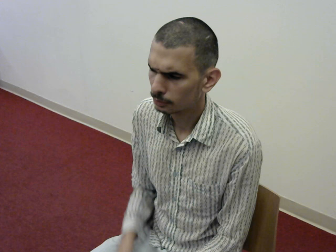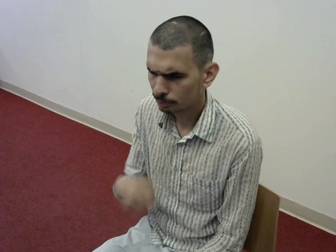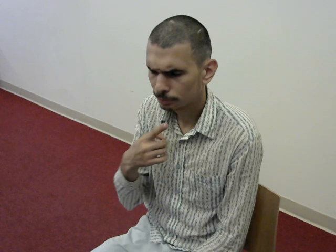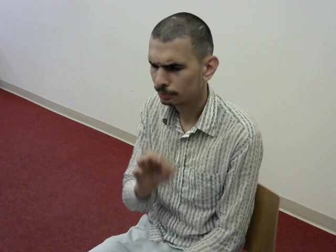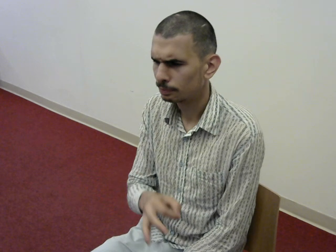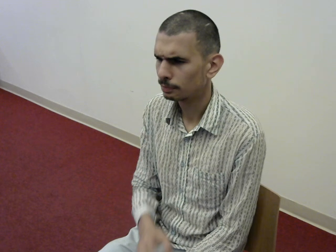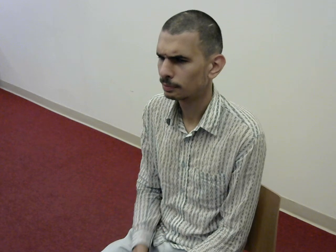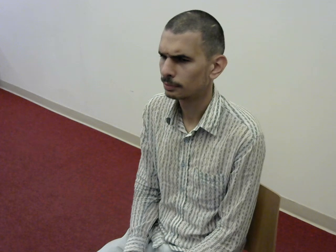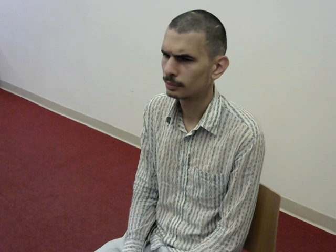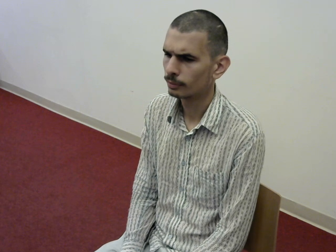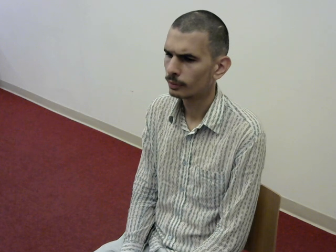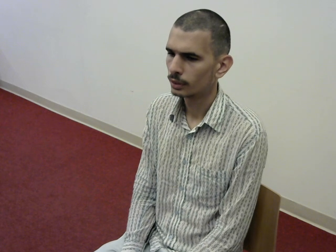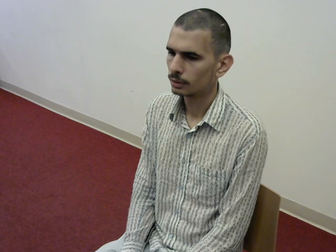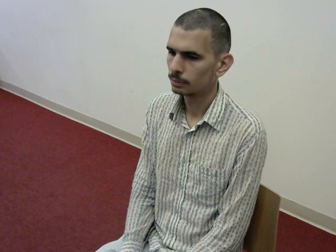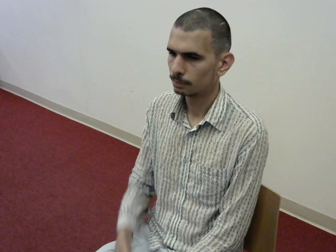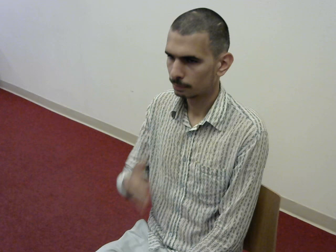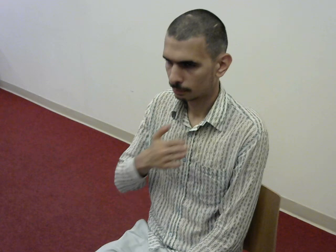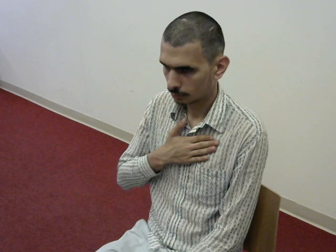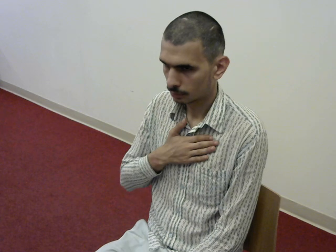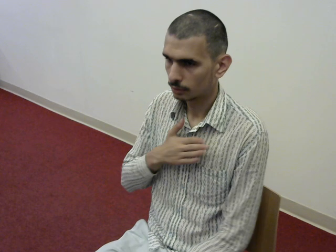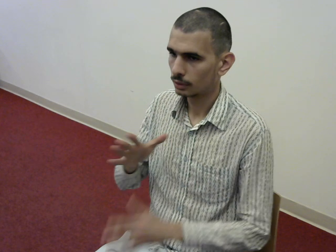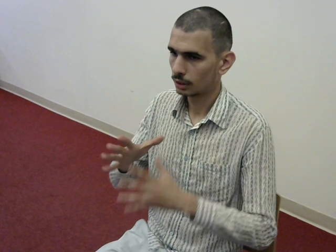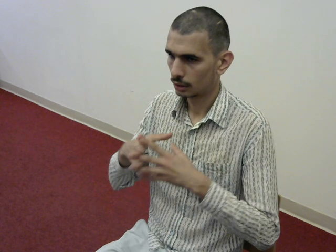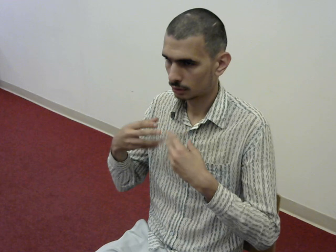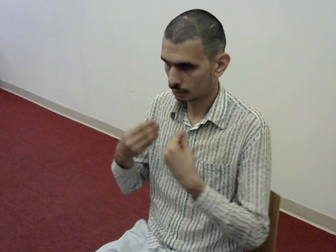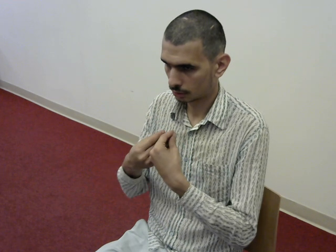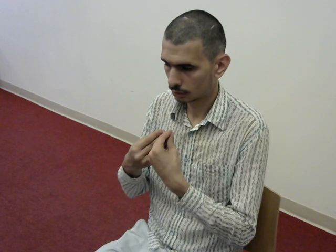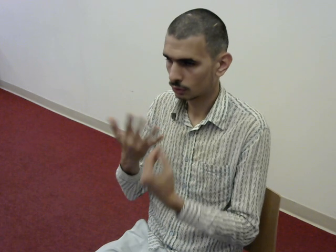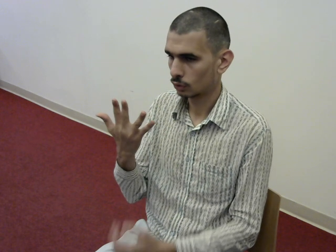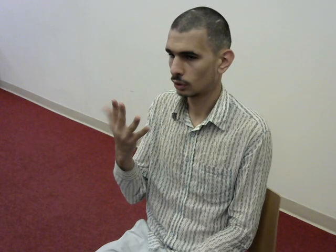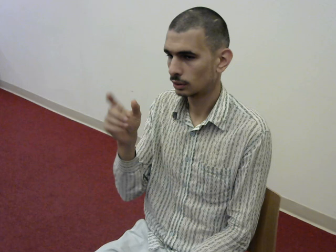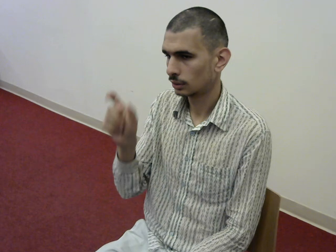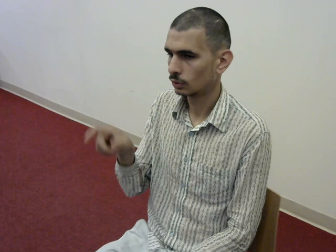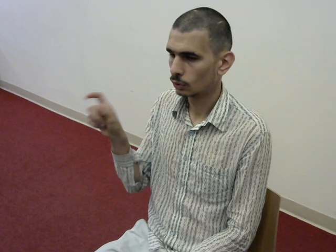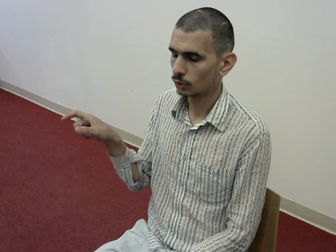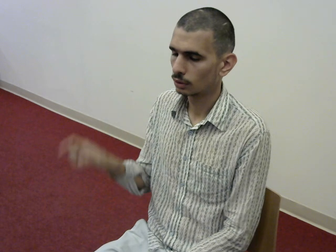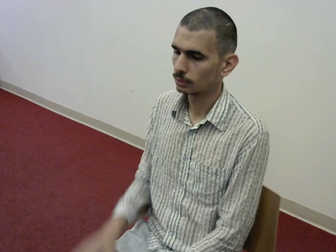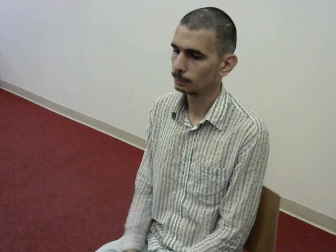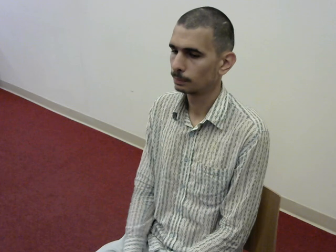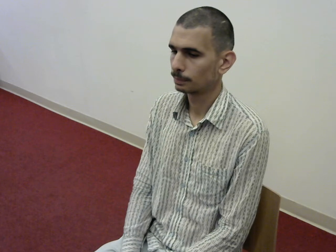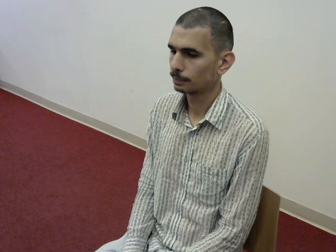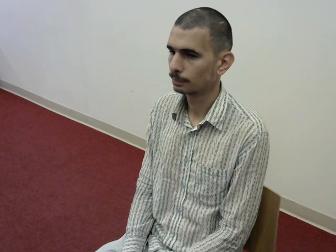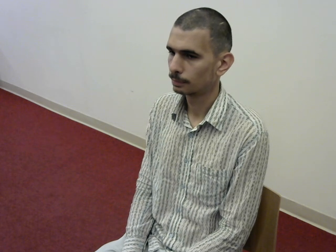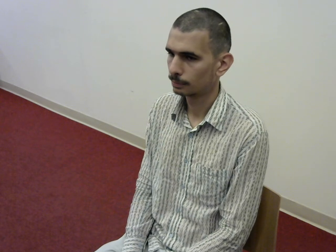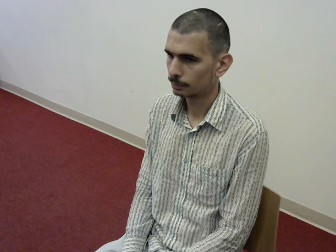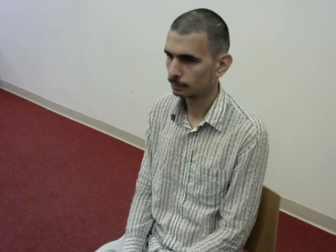Biz ailədə 5 nəfərik